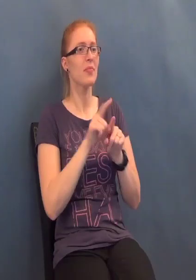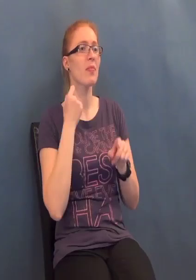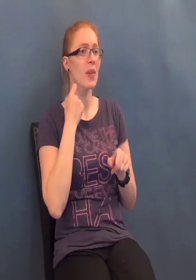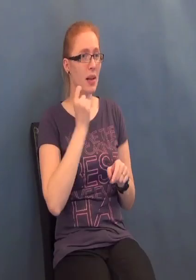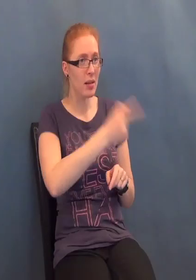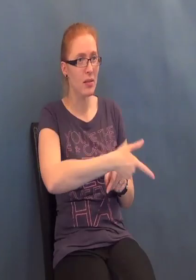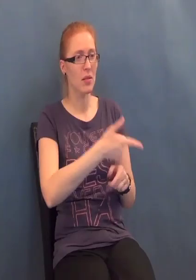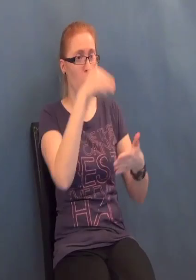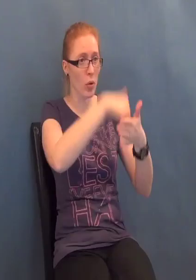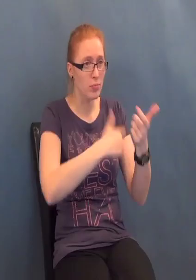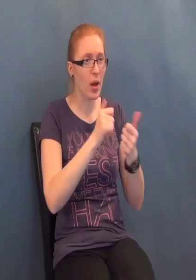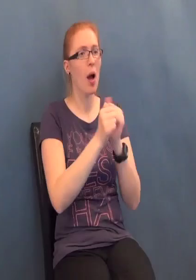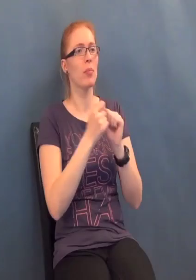Też z alkoholem, wyrzucają, jest niebezpieczeństwo utonięcia.